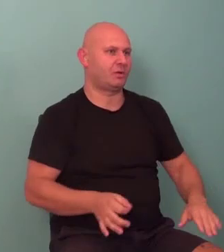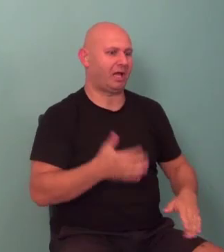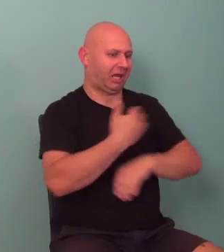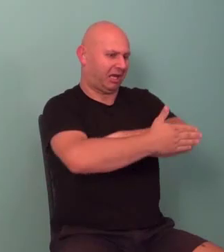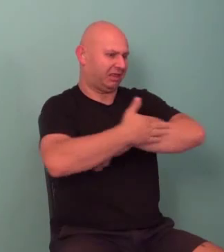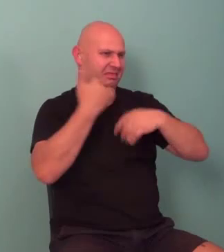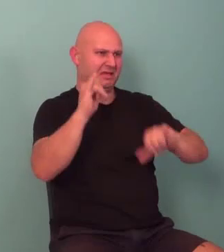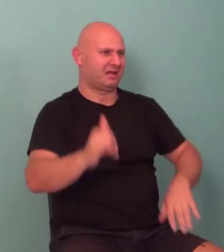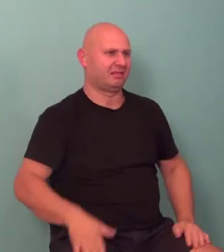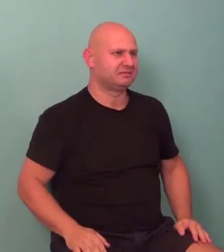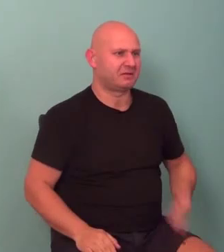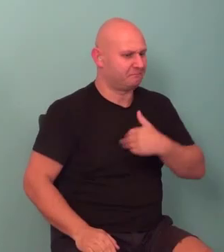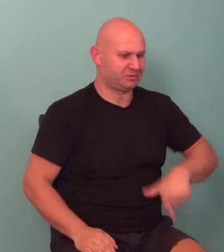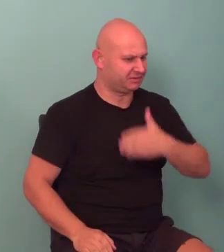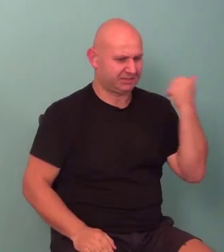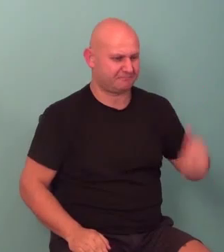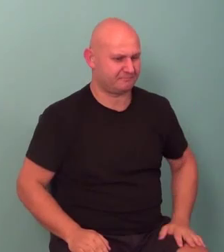Zagranicą jest inaczej, w Polsce tego nie ma.